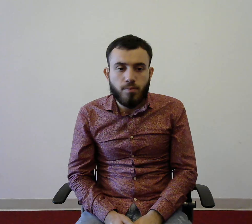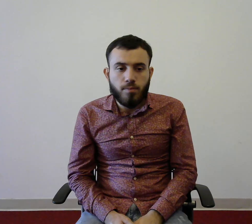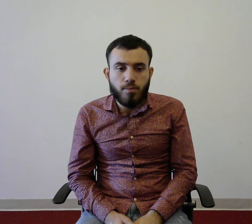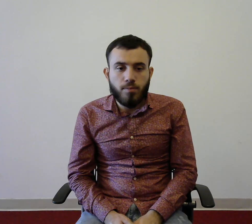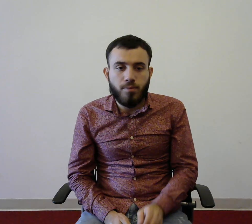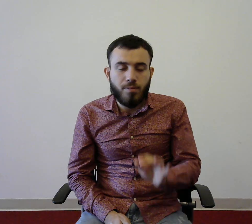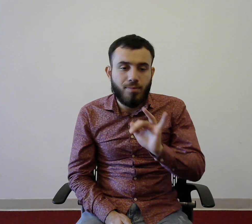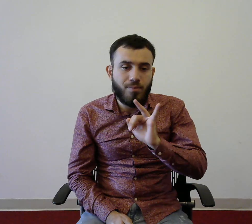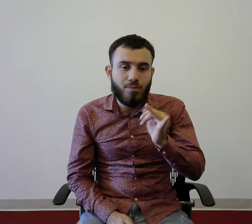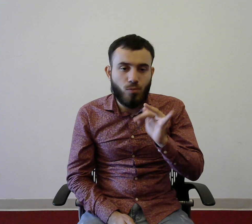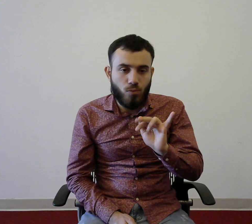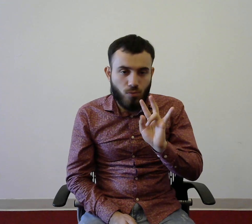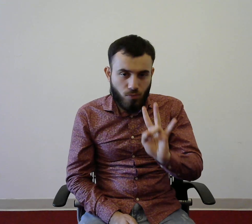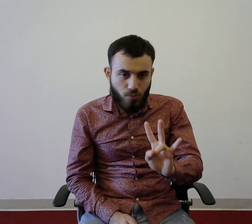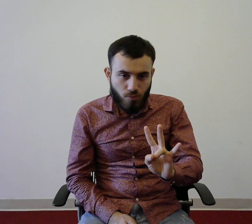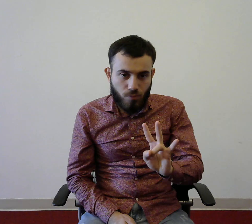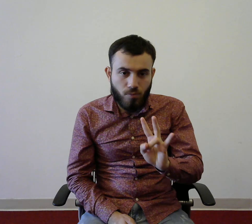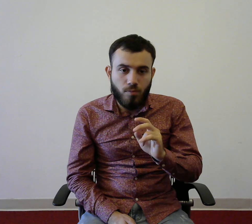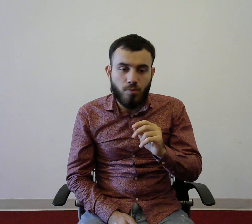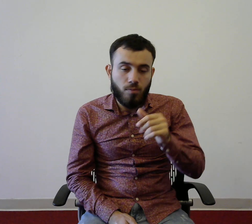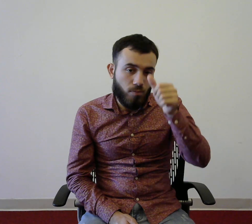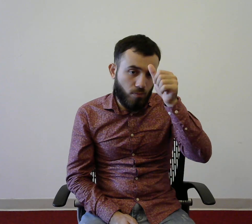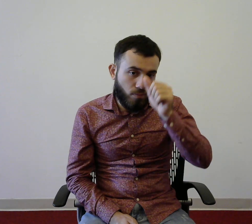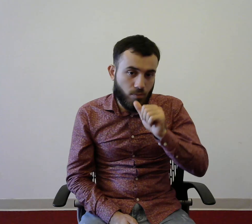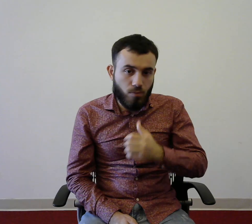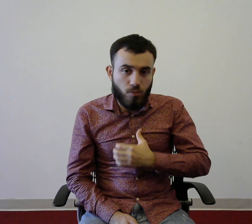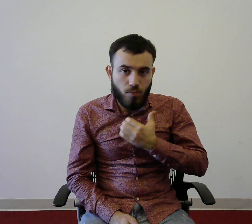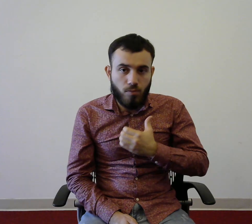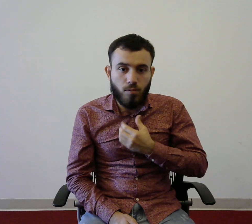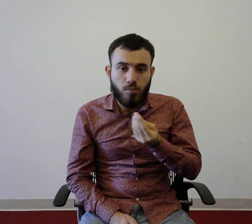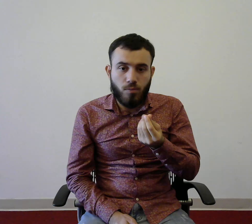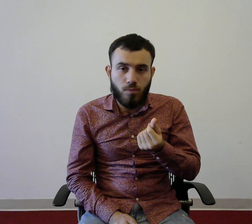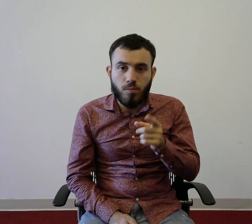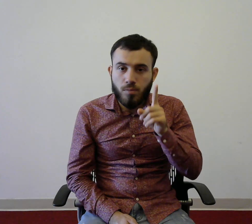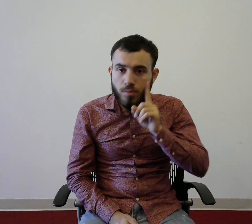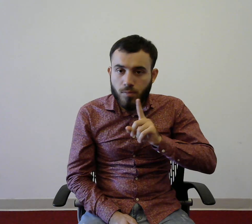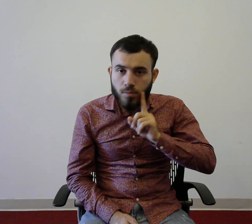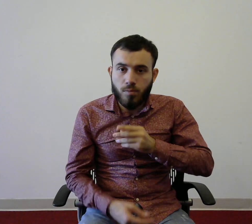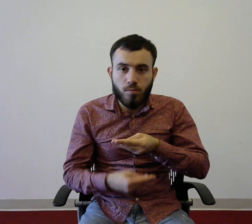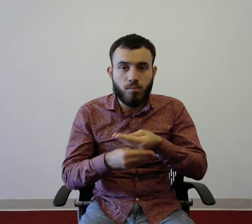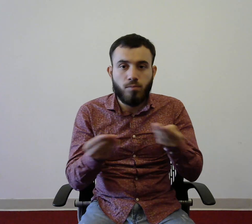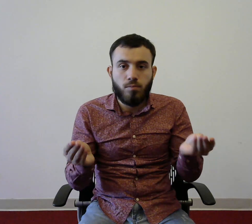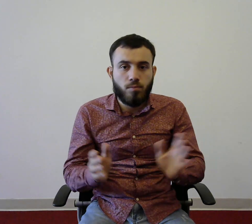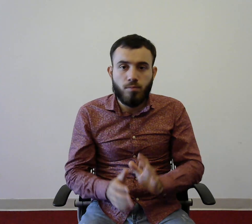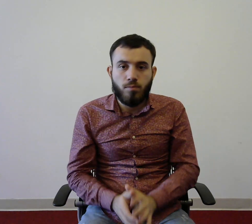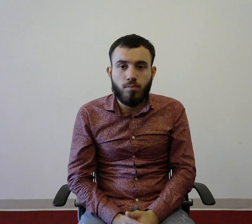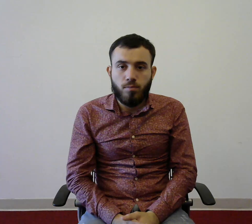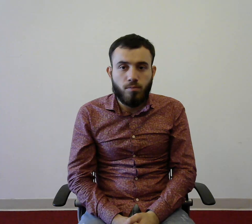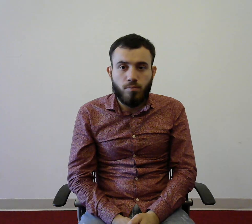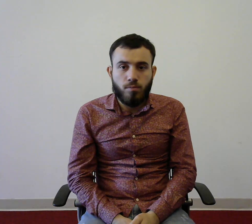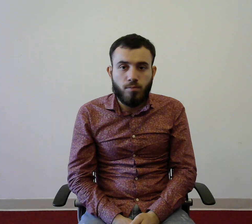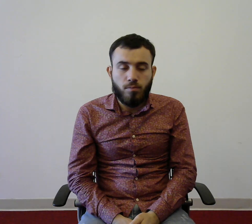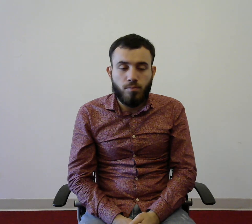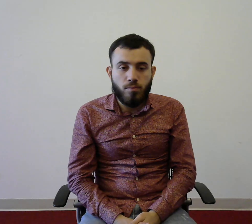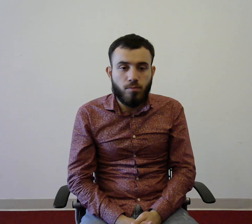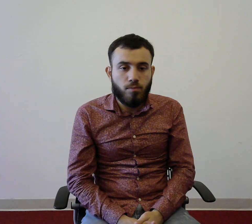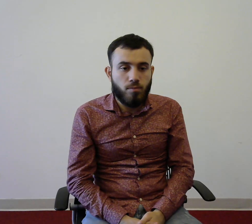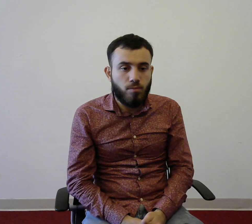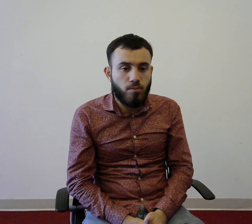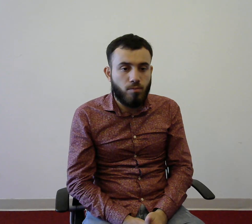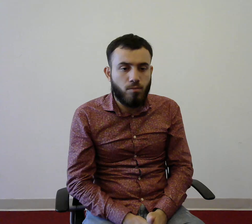İyun ayının sosial müavinətləri hələ ki, ödənilməyib